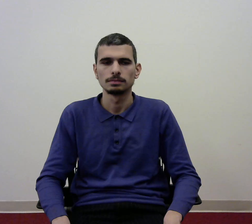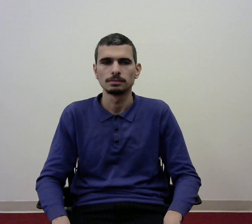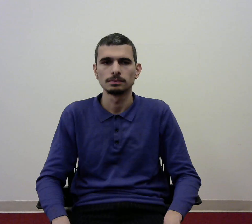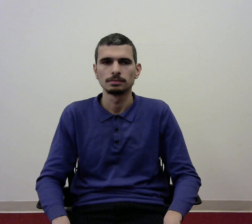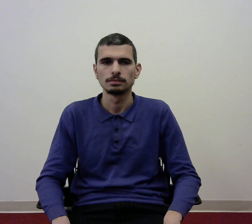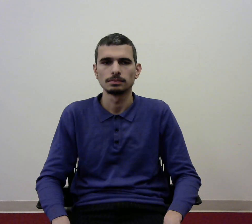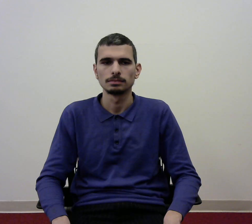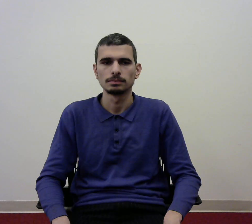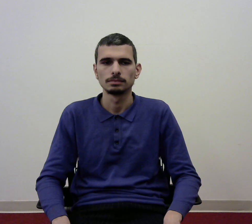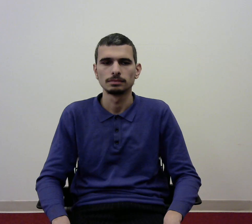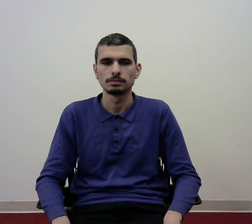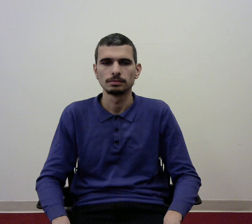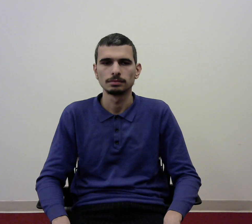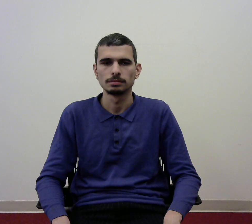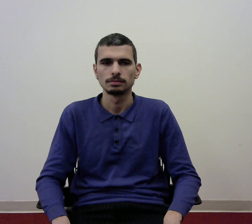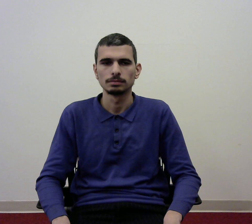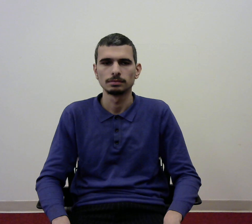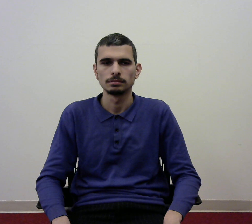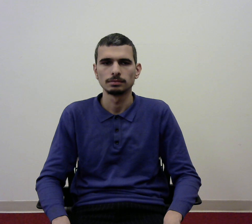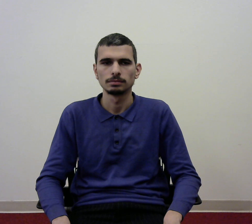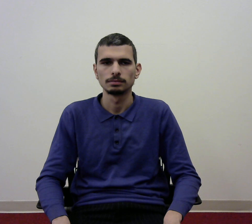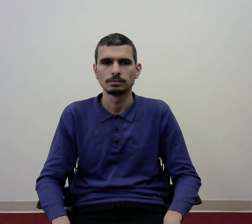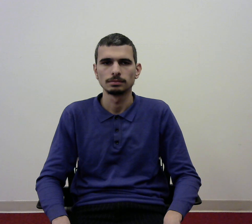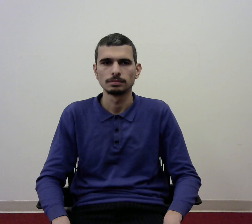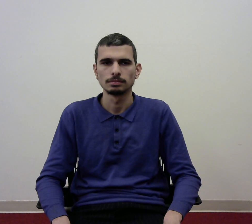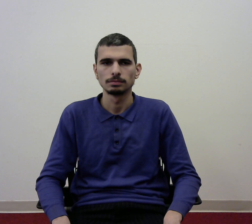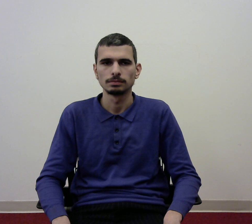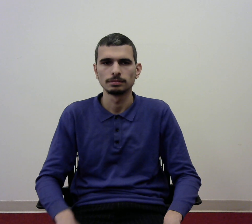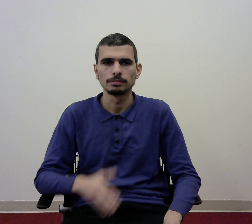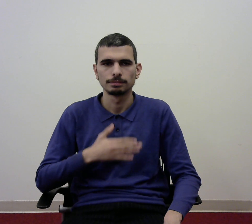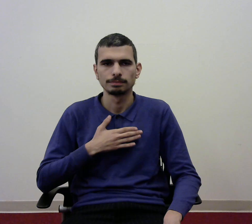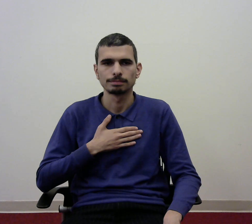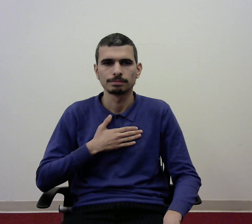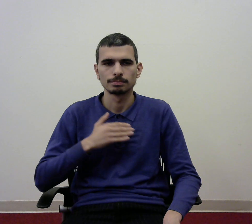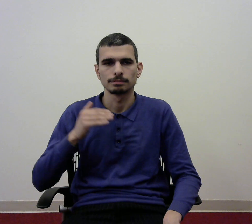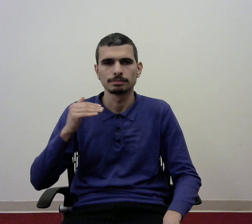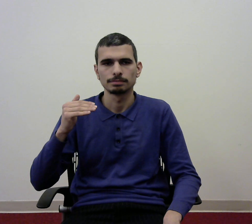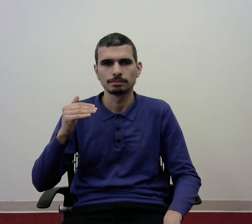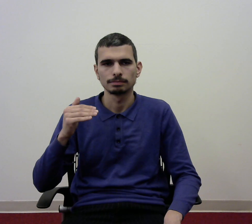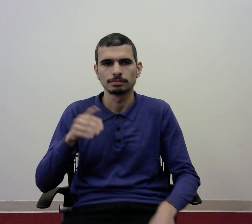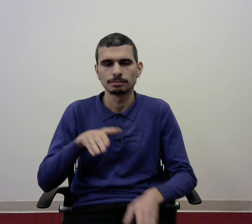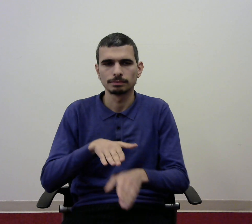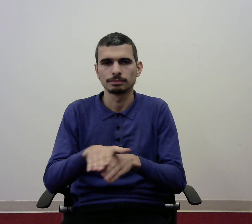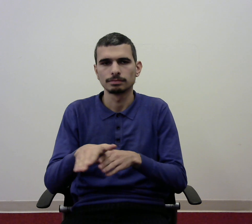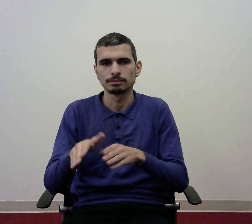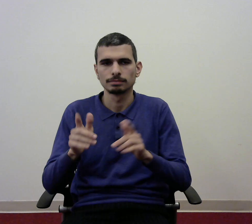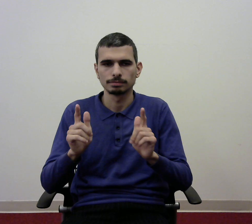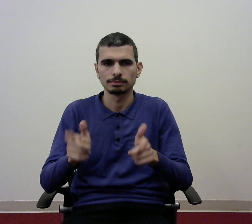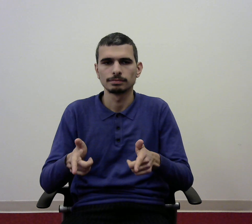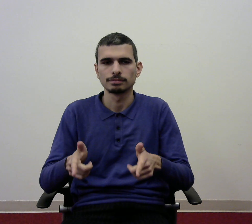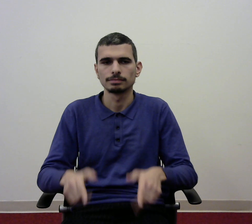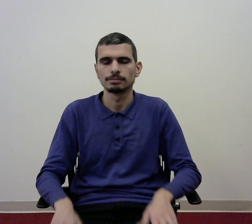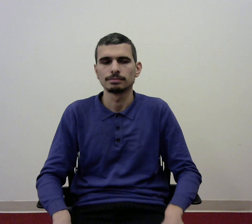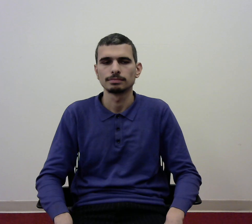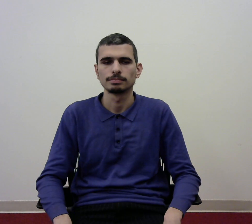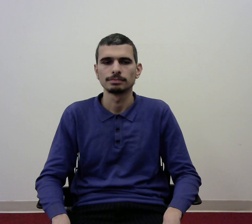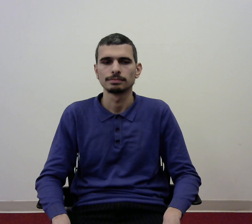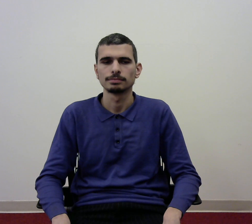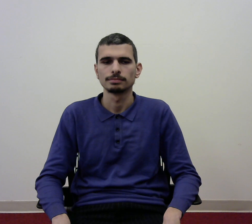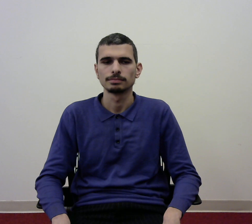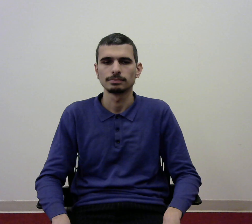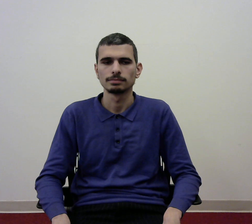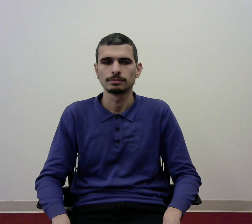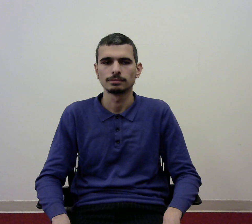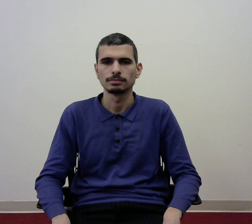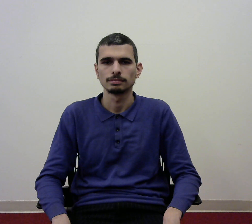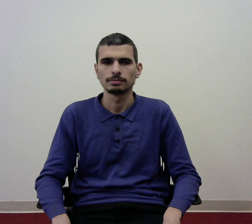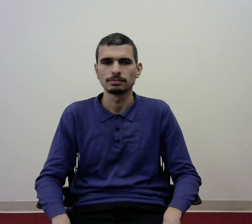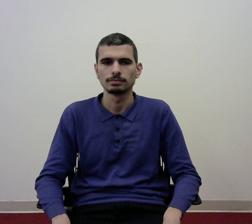Mən sizinlə tamamilə razıyam